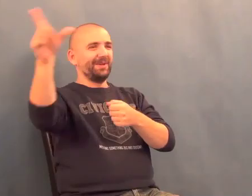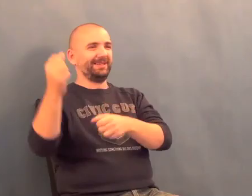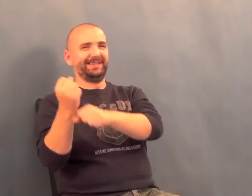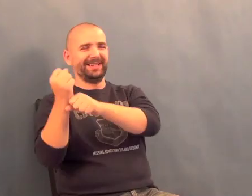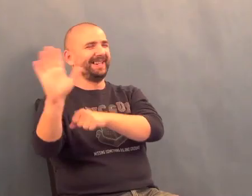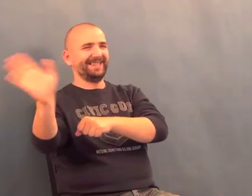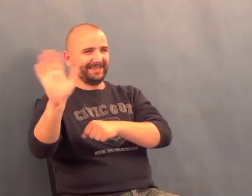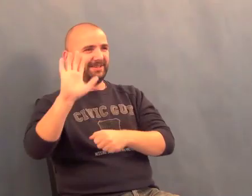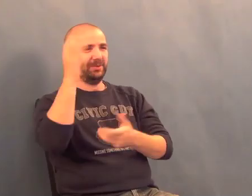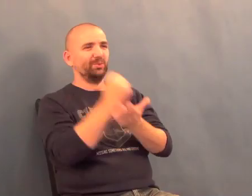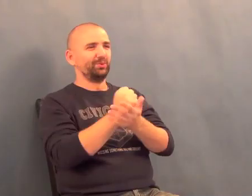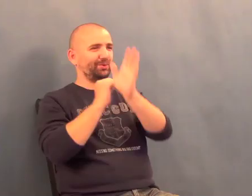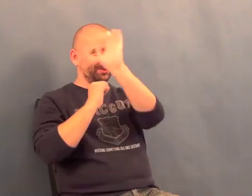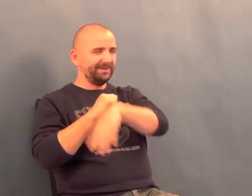Tuż przed wyważaniem drzwi, dostają informację, by tego nie robić, że już nie trzeba.